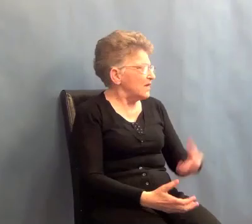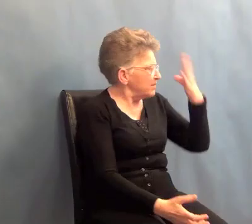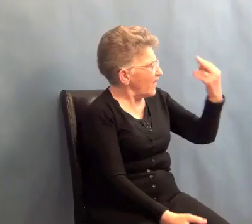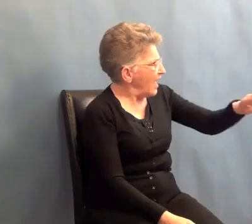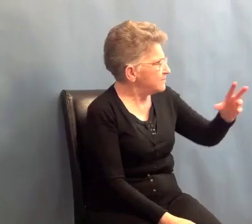Zapomniałam.